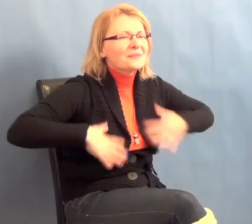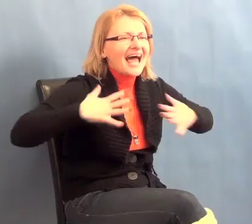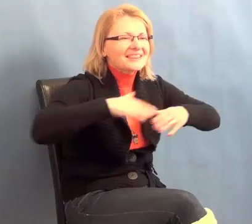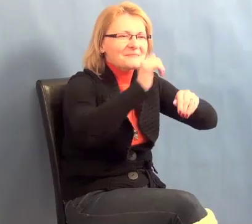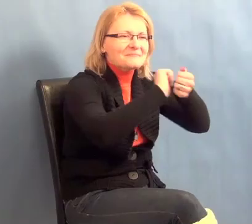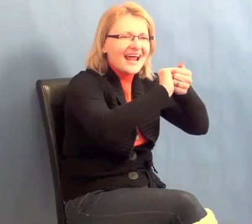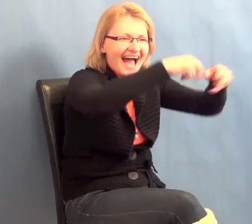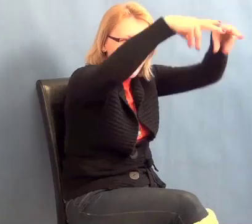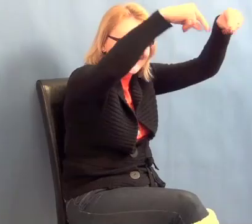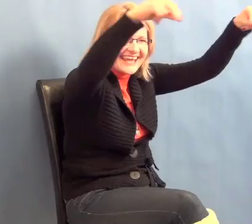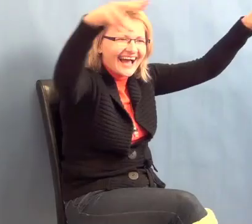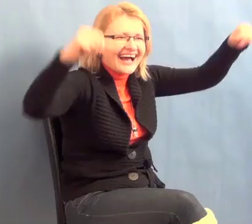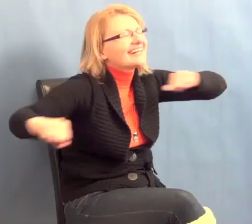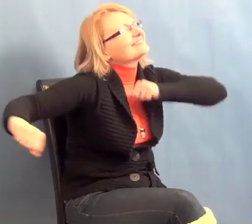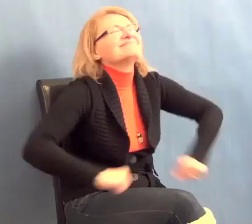Było powieszone pranie...